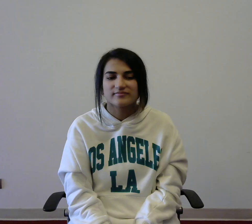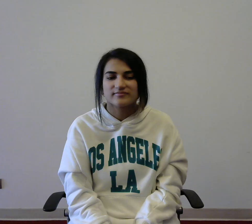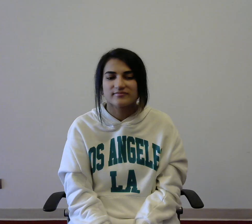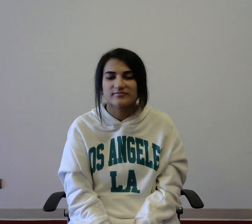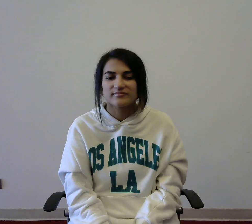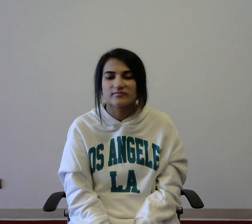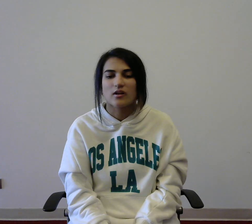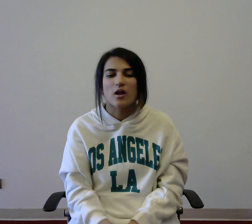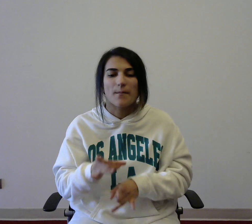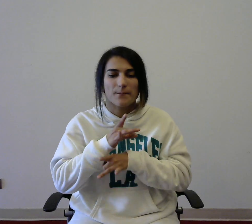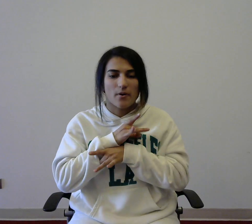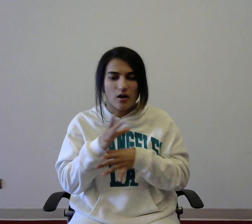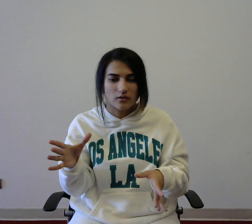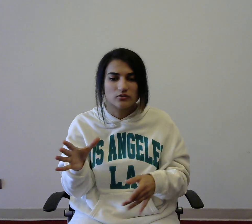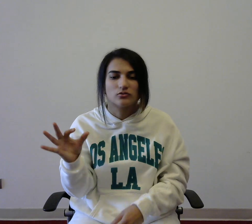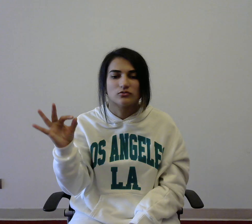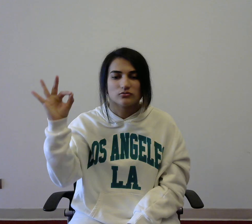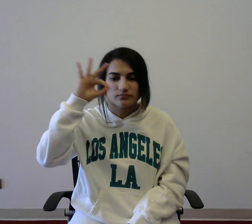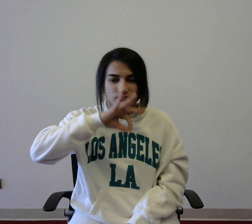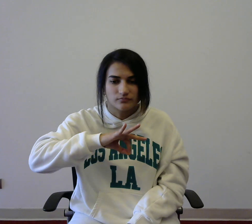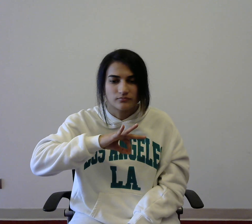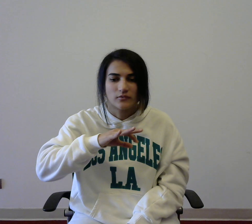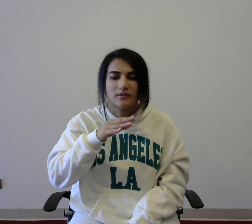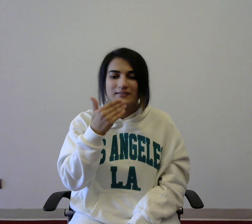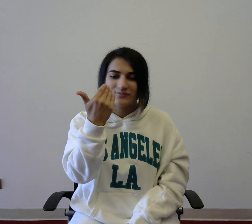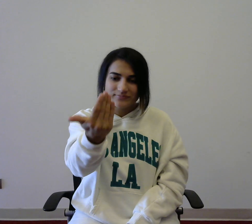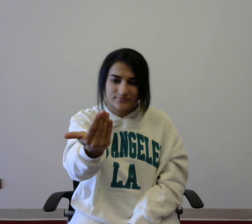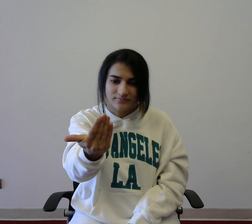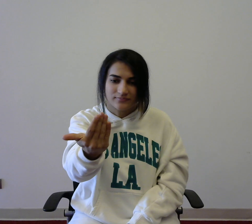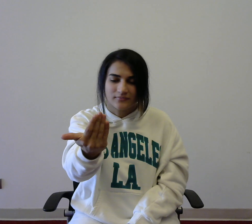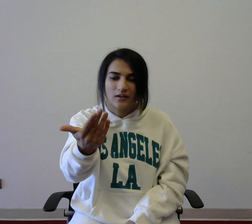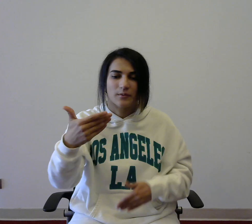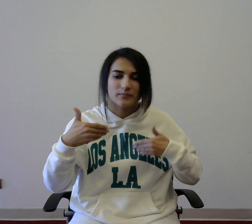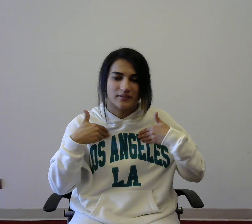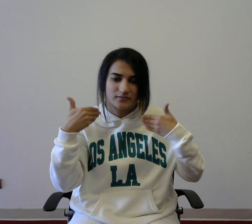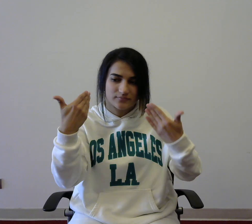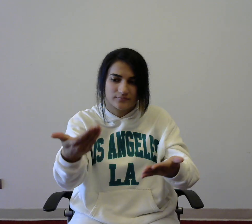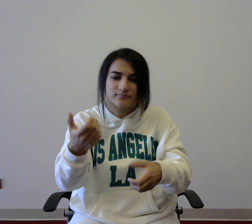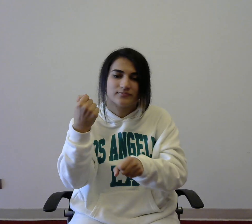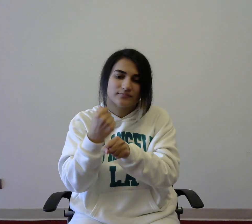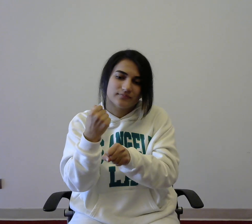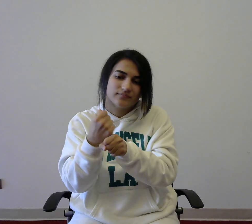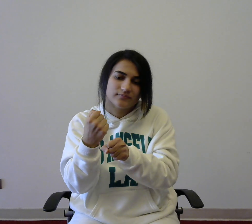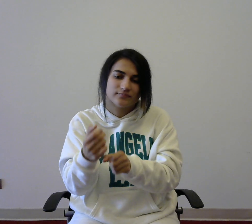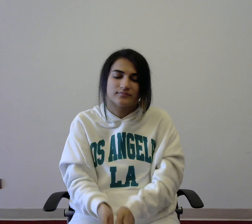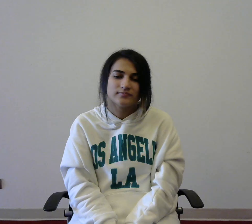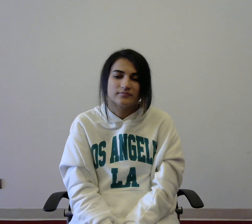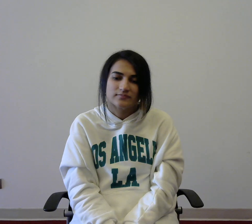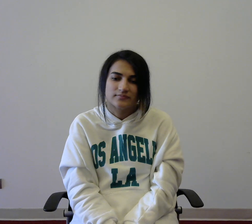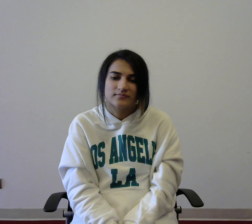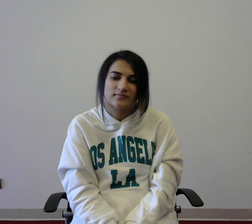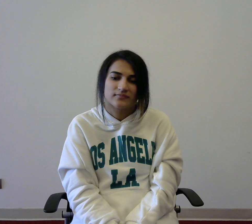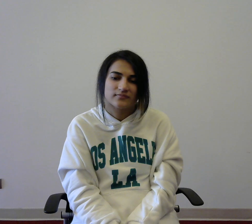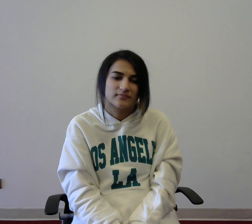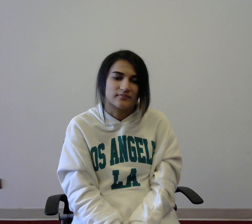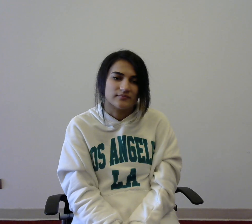Bayram münasibətilə sizi təbrik edirəm